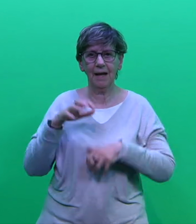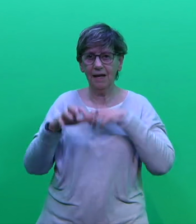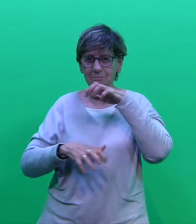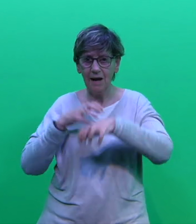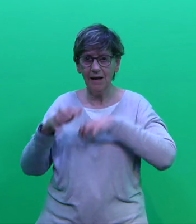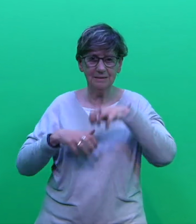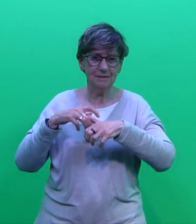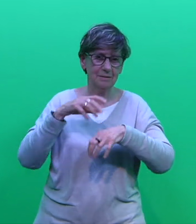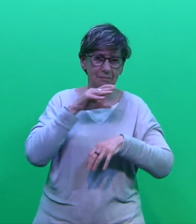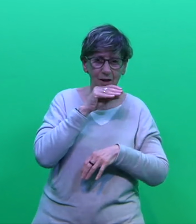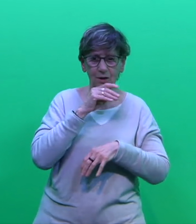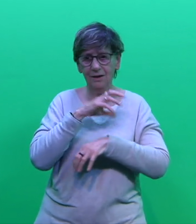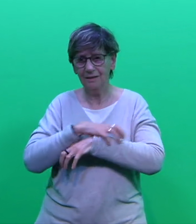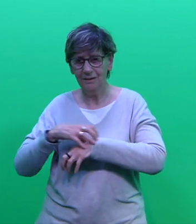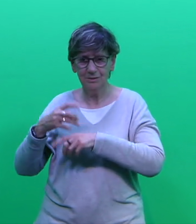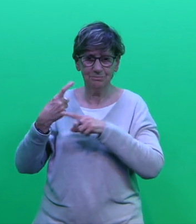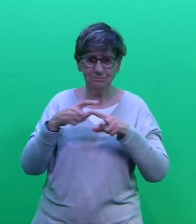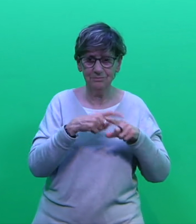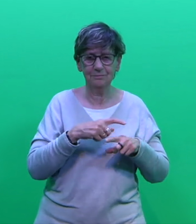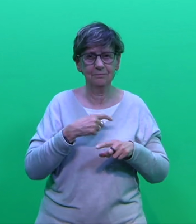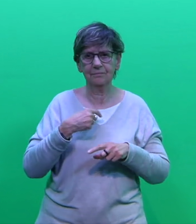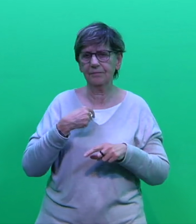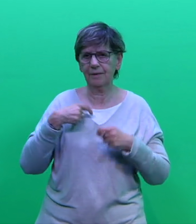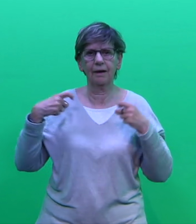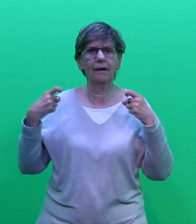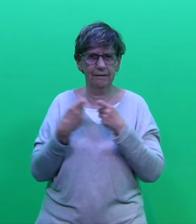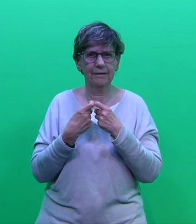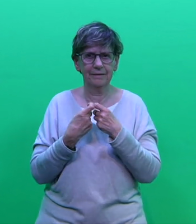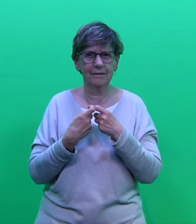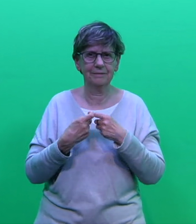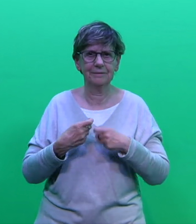Tinc al·lèrgia a animals com el gos, el gat i d'altres.